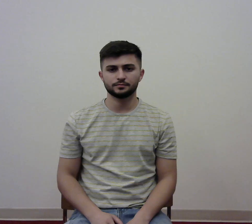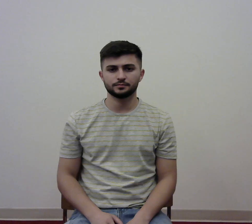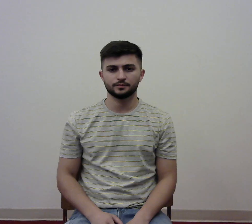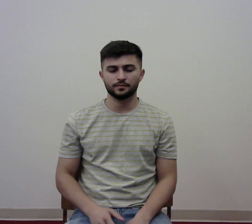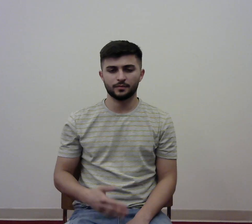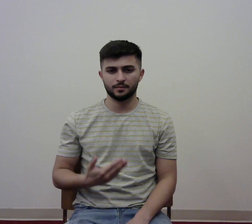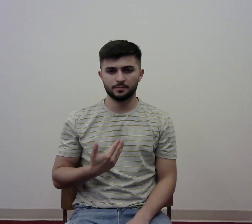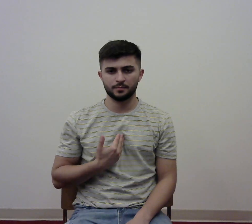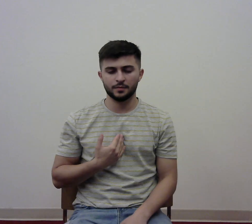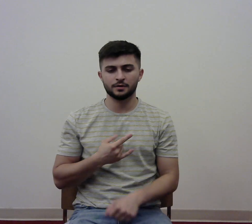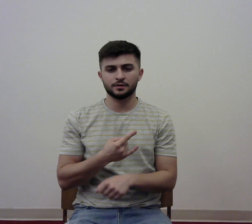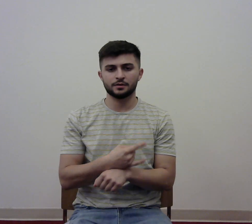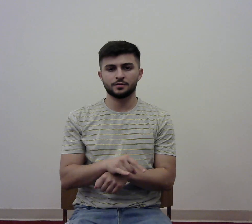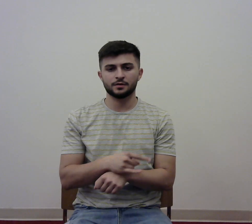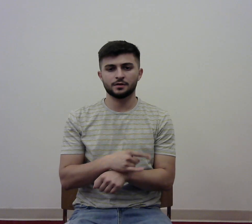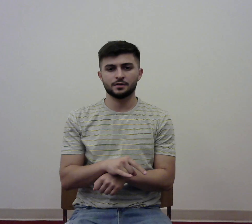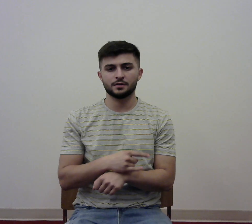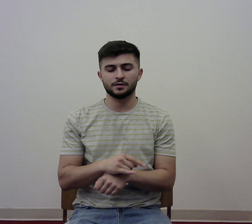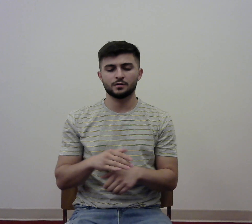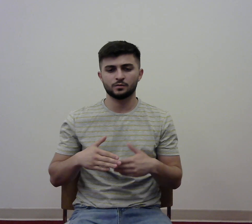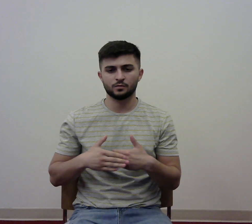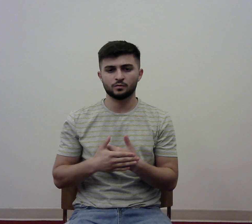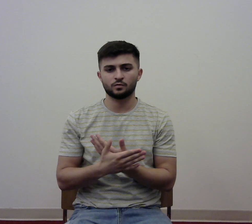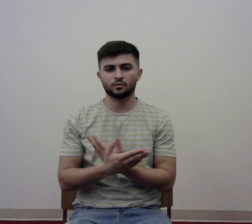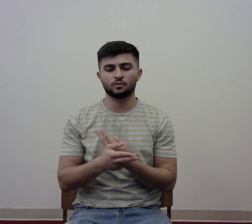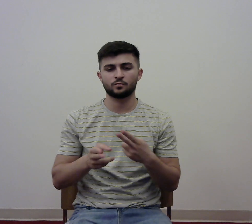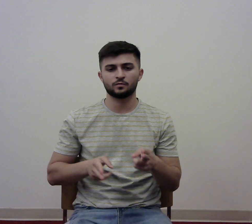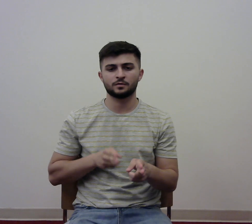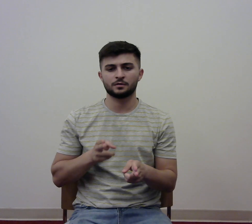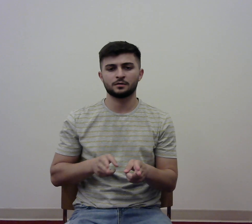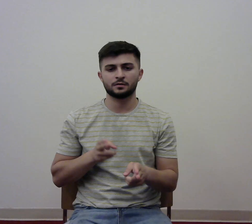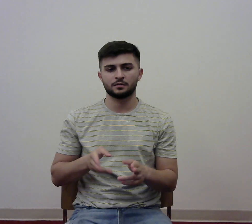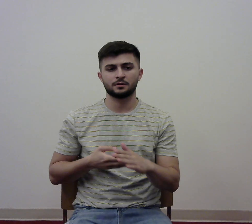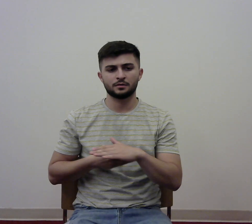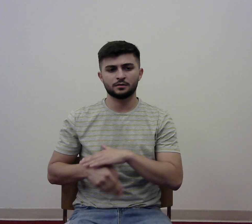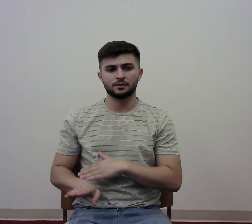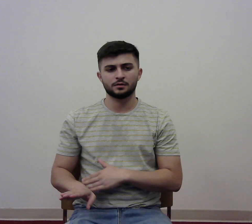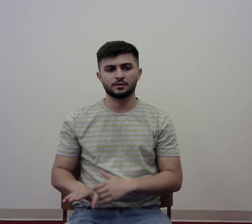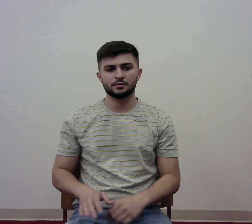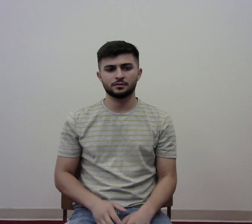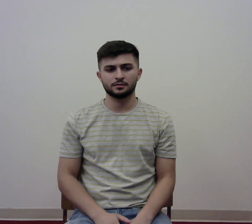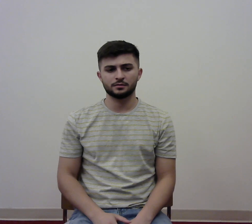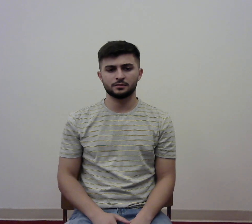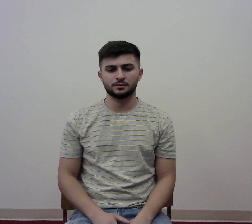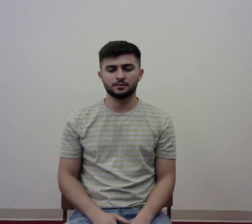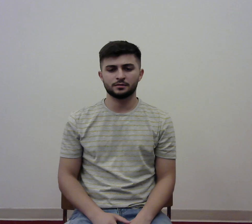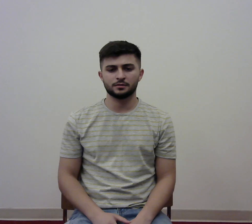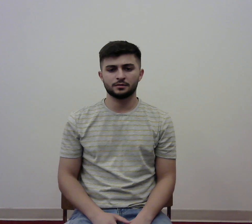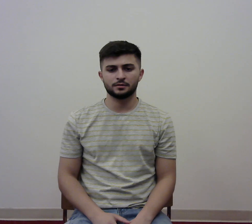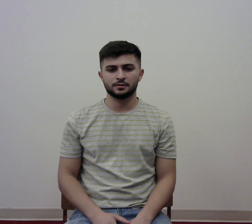Mən Gəncəyə yeni qatarla gedirəm